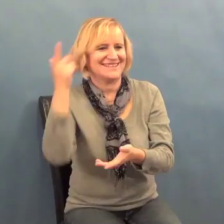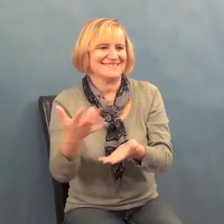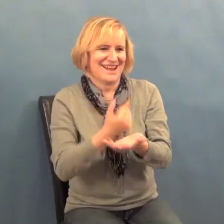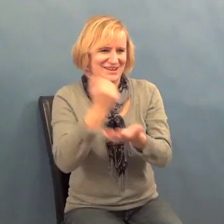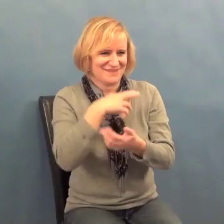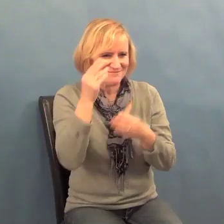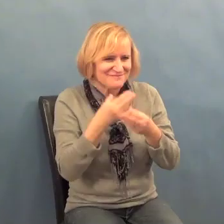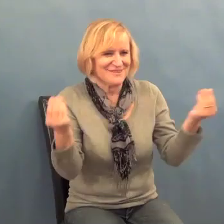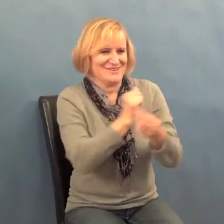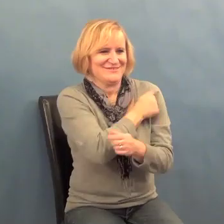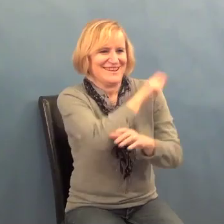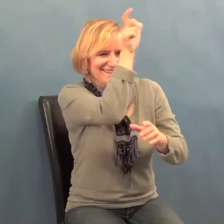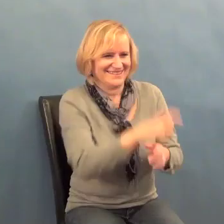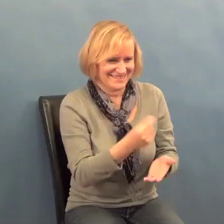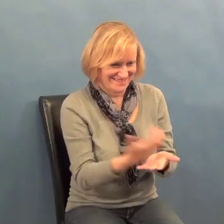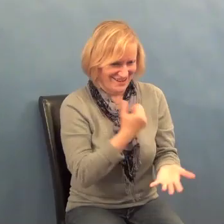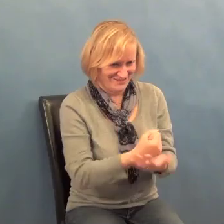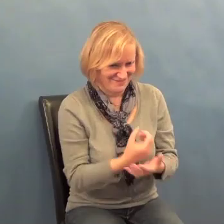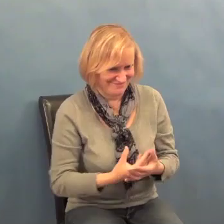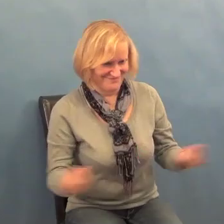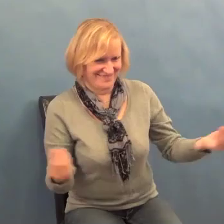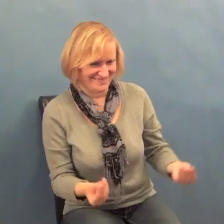Była korzyść z tego, chciał zarobić.